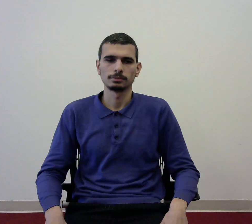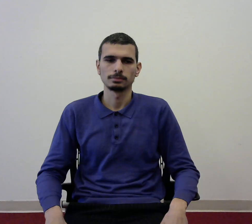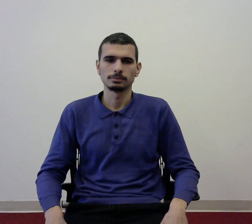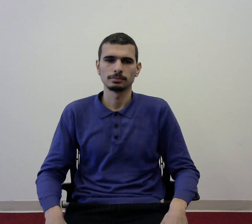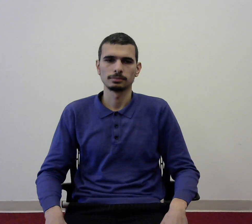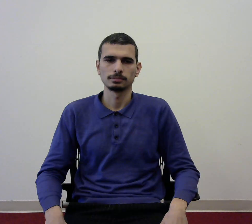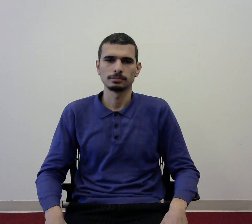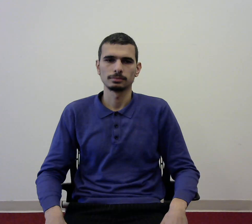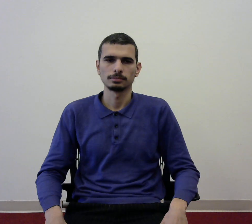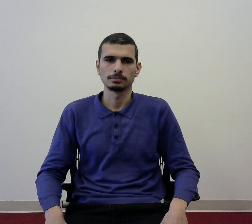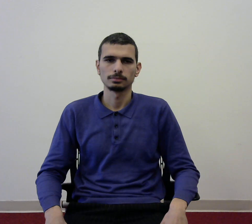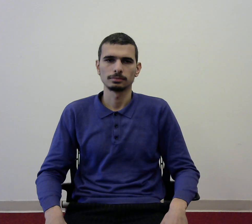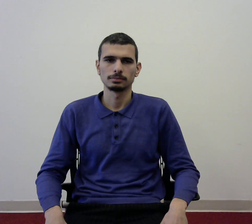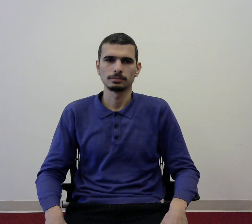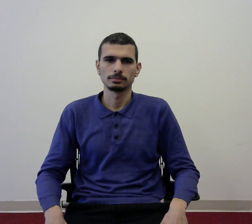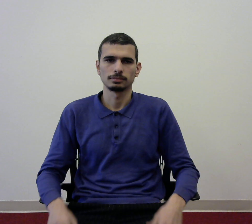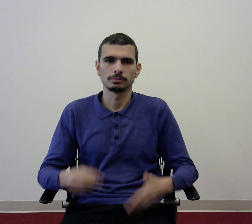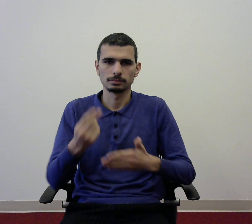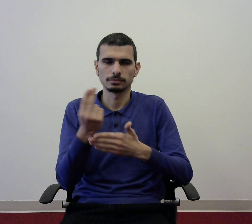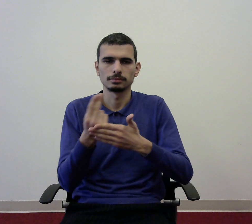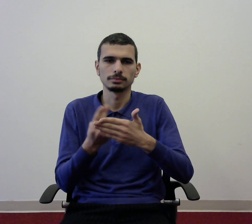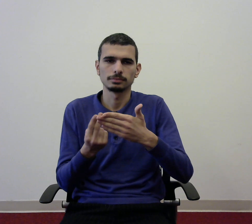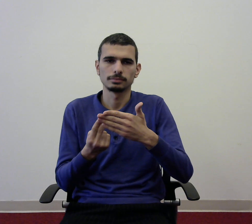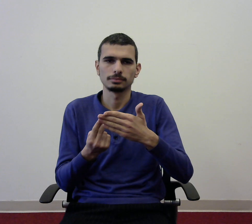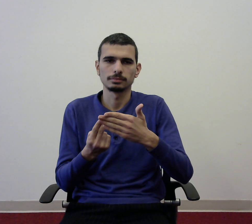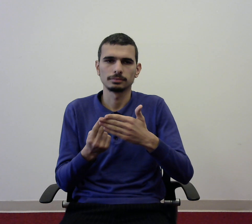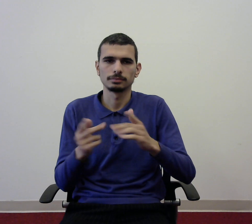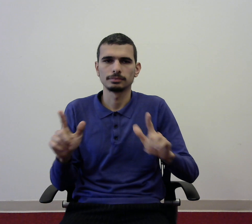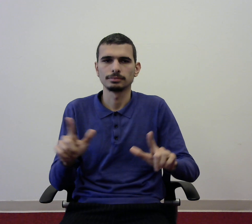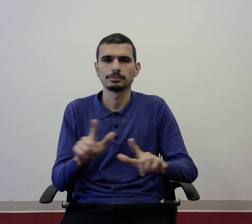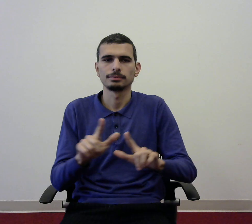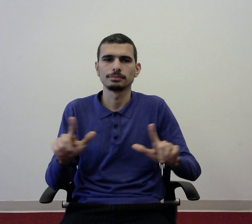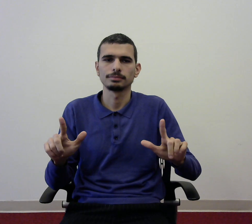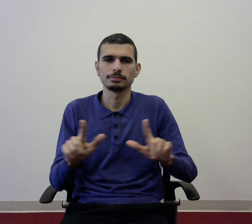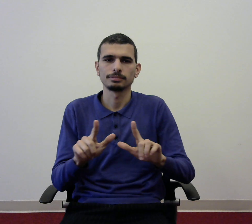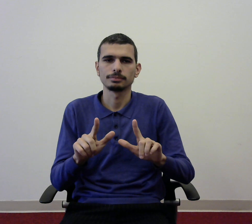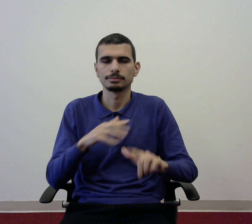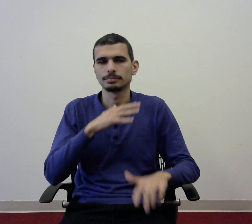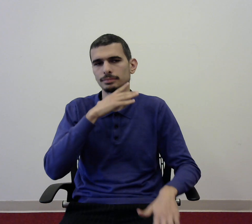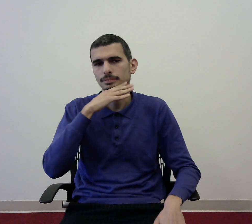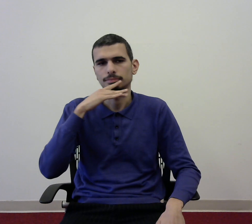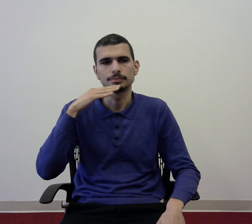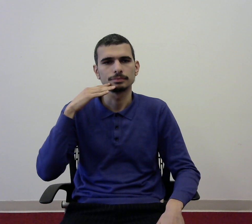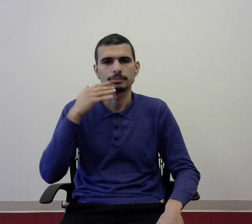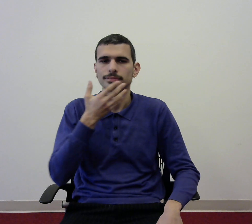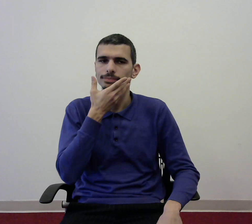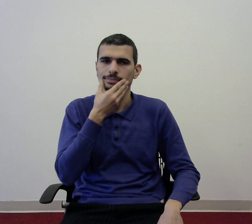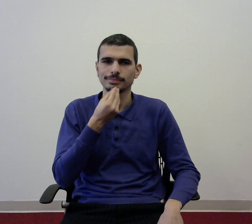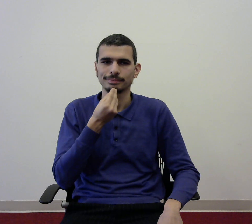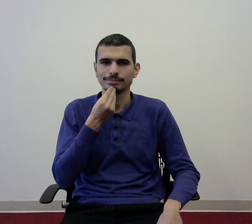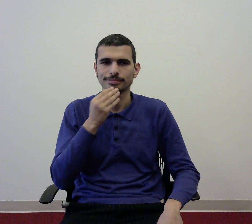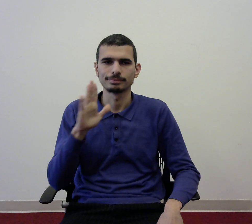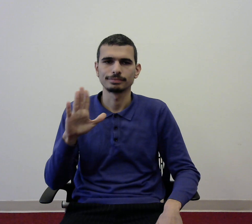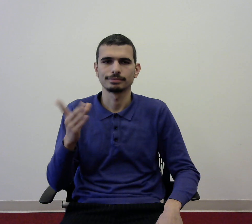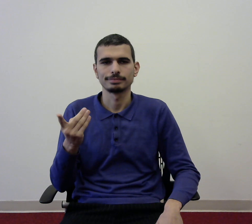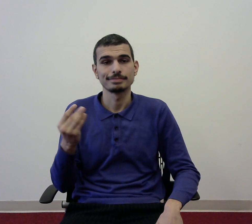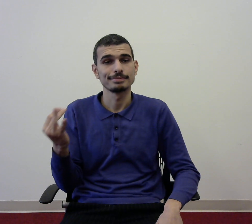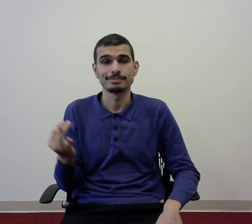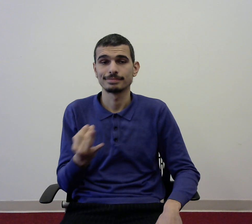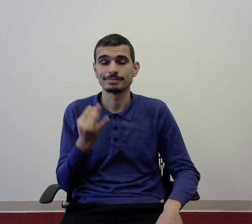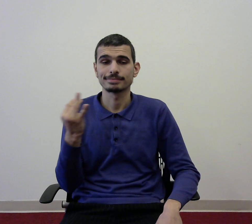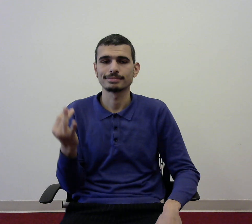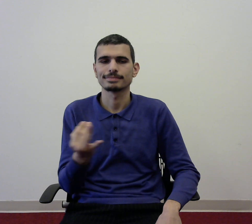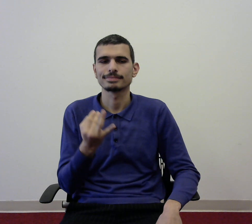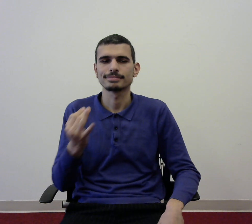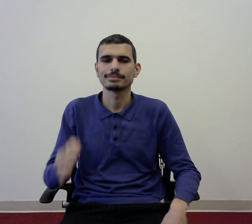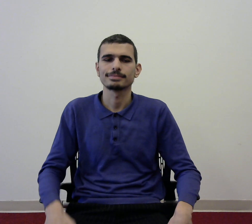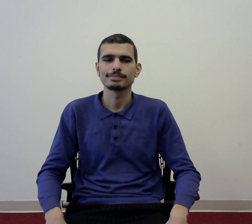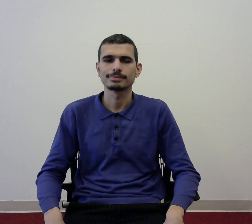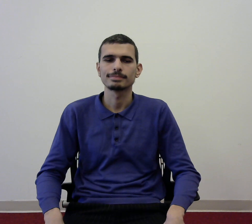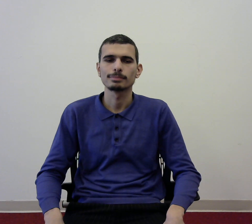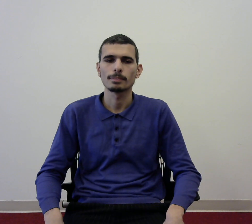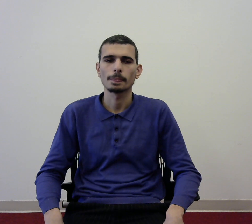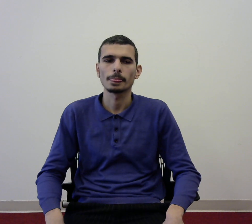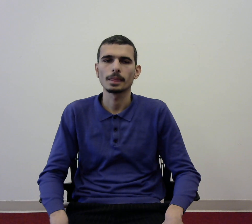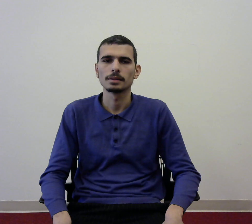Rəsm muzeyi çox gözəl və maraqlıdır